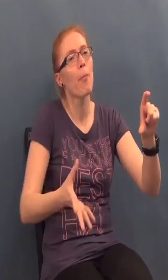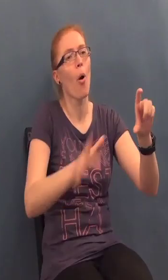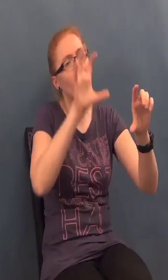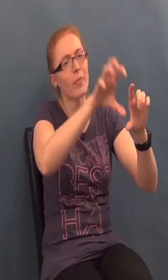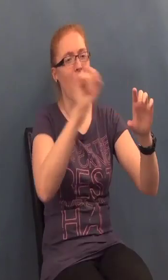Tam trafia.